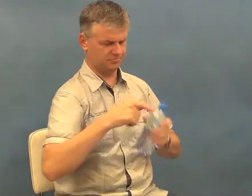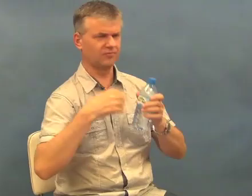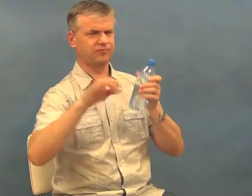Wolno.